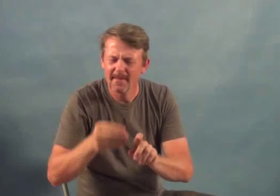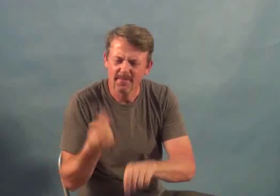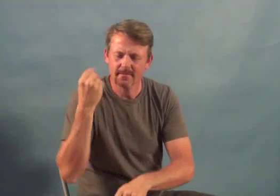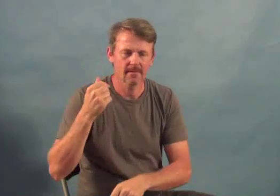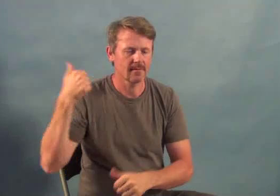I dalej rzucał kit do tyłu.